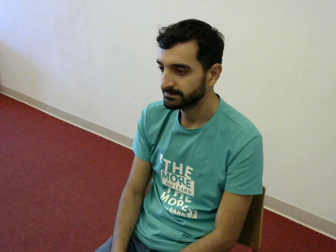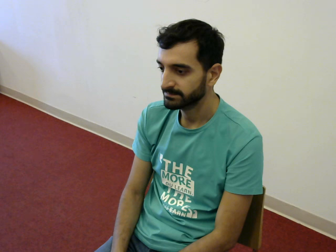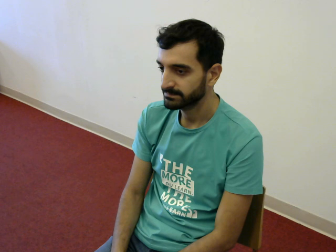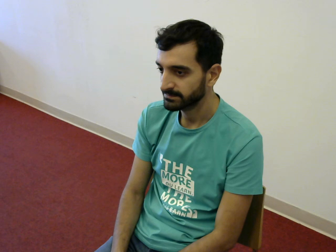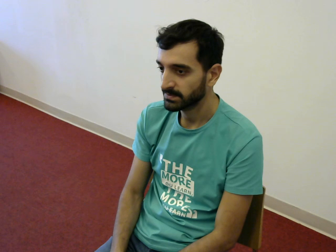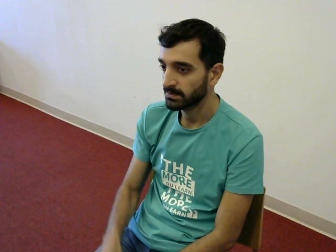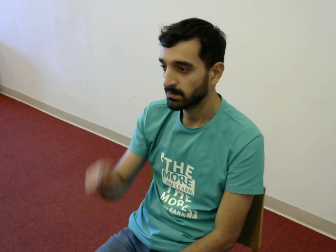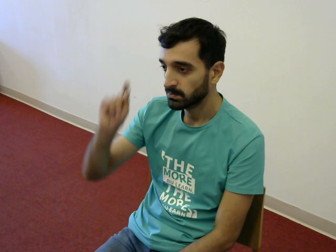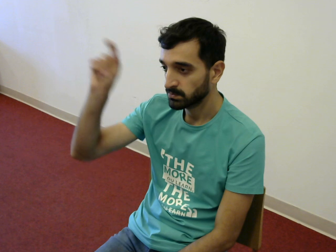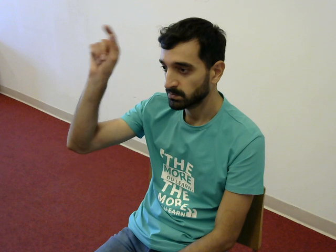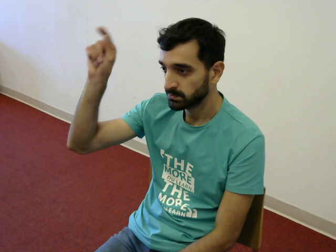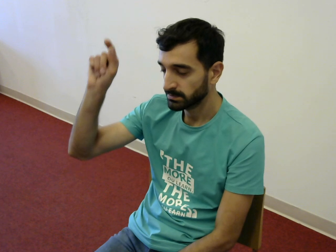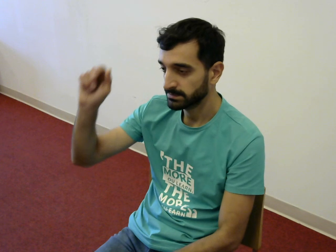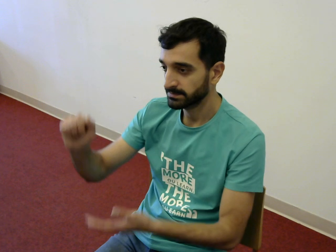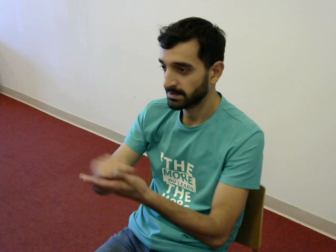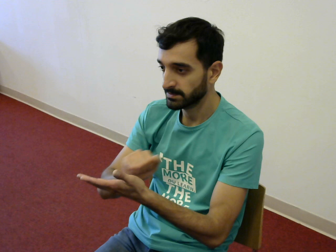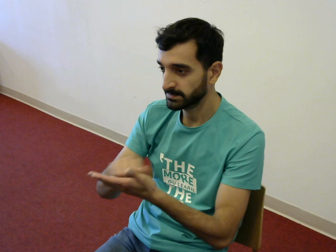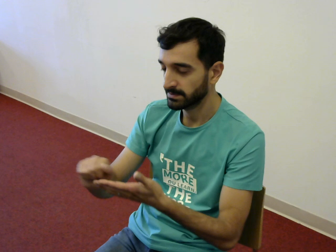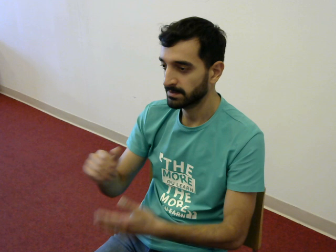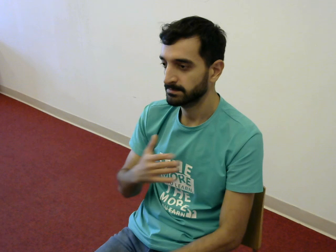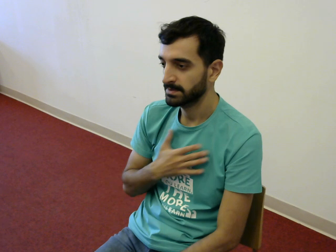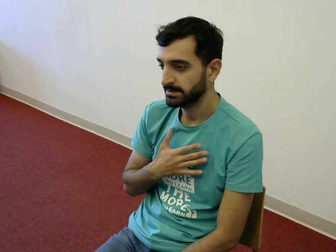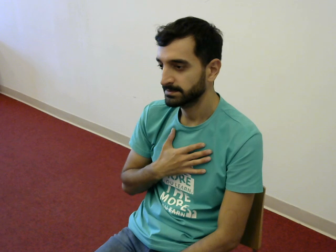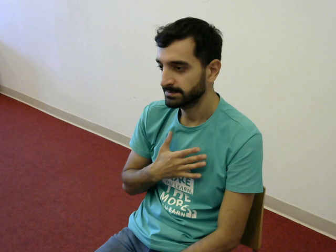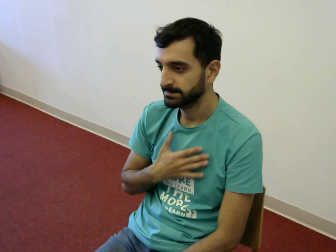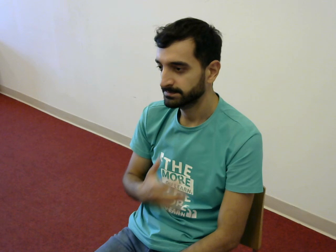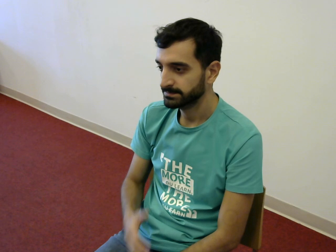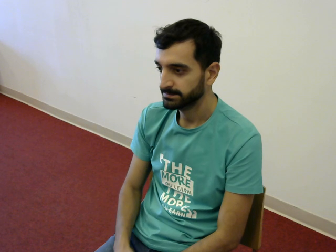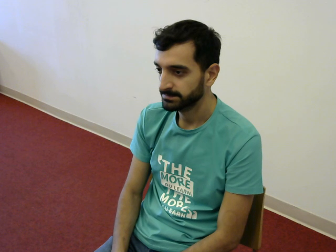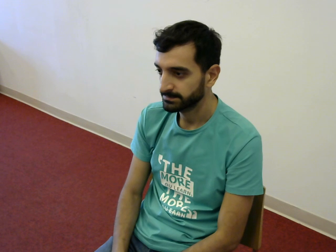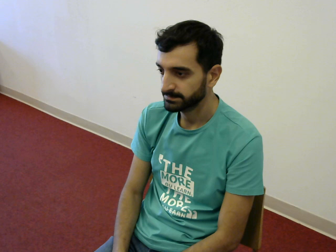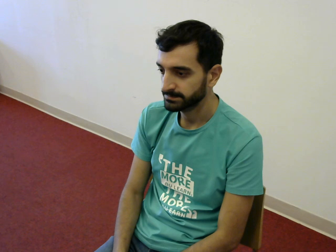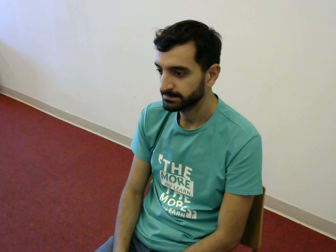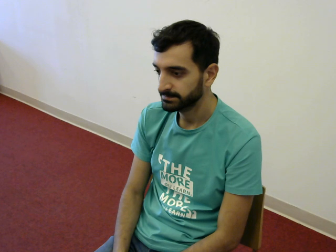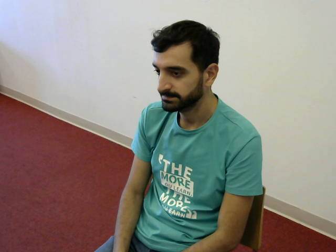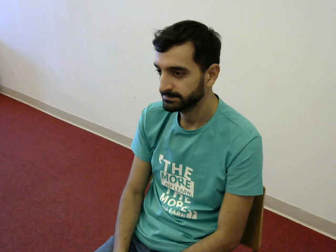Onun sənədləri məndədir